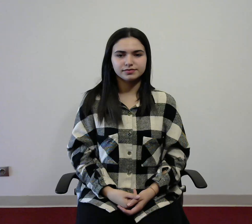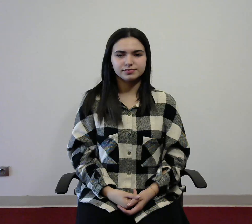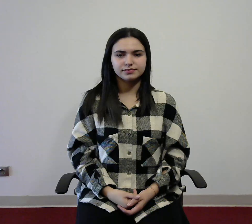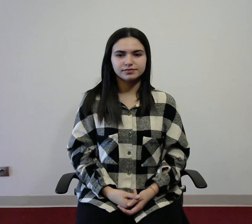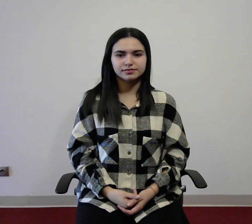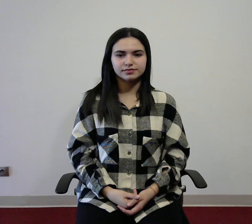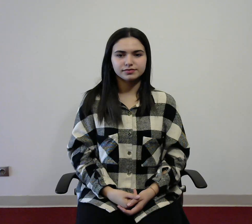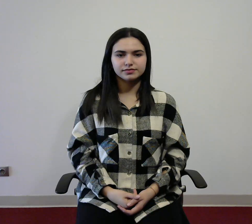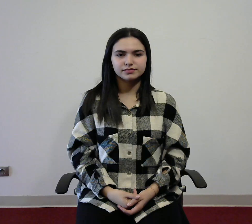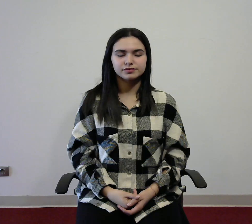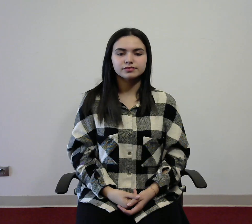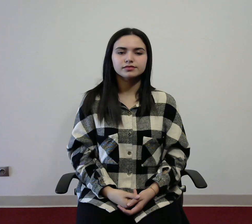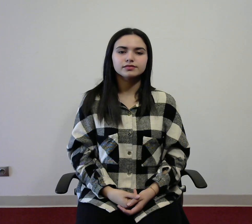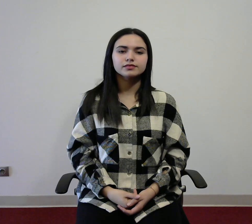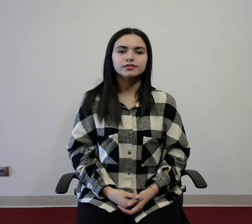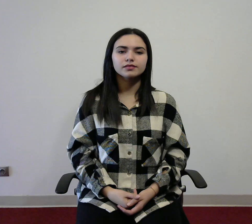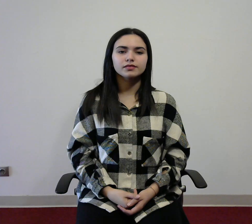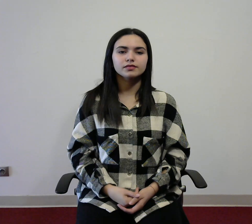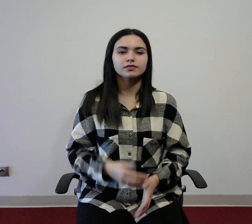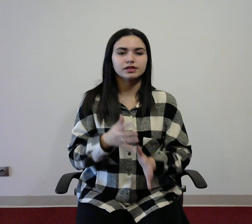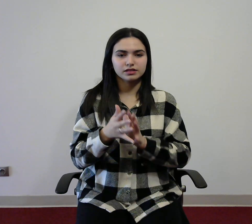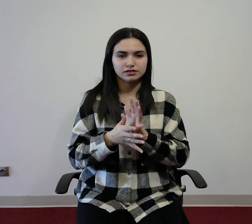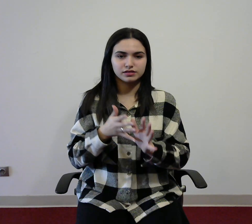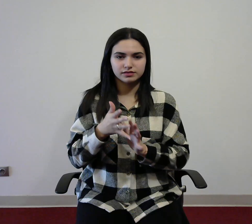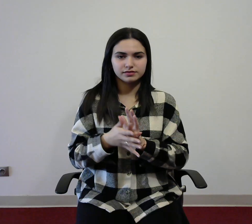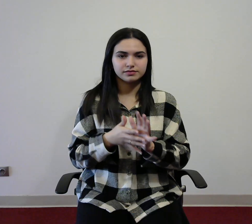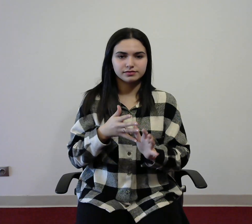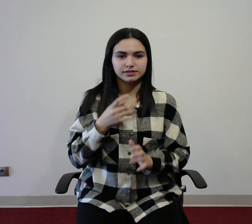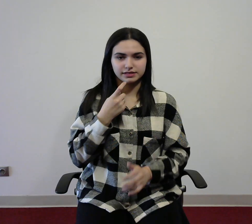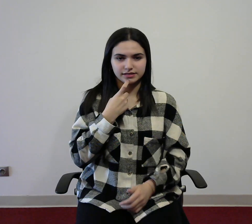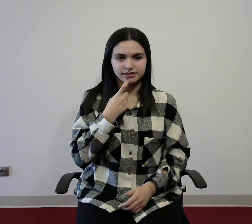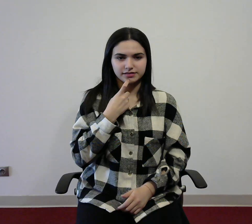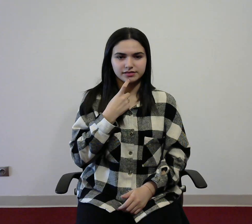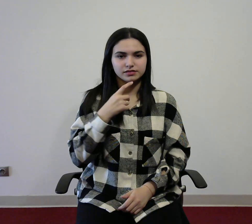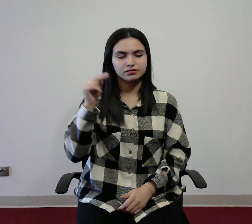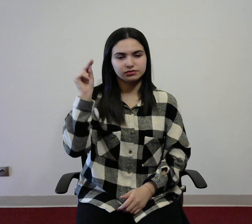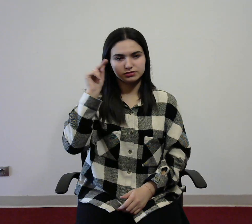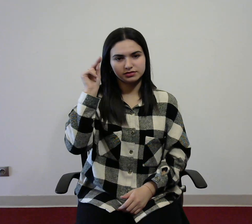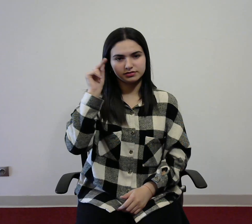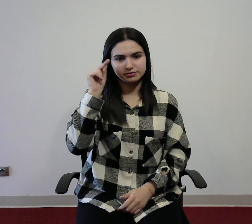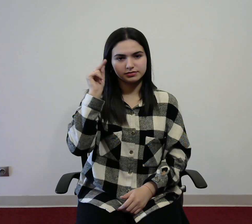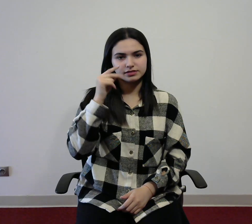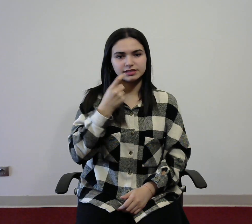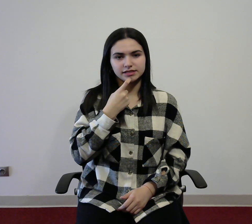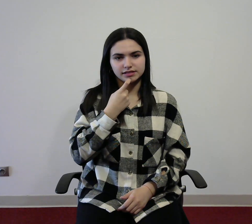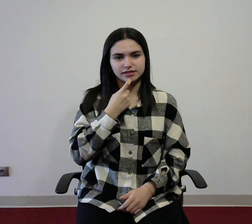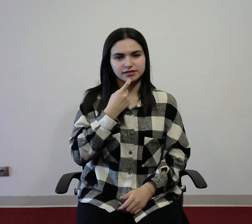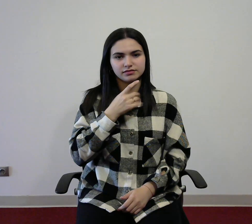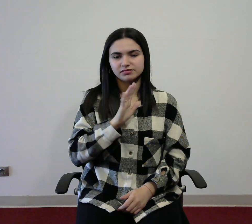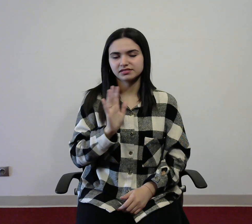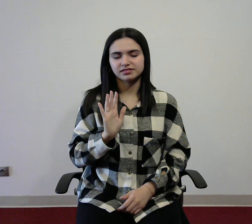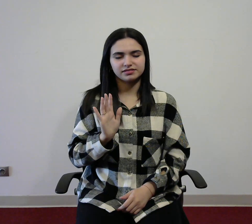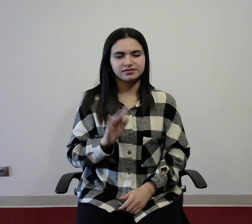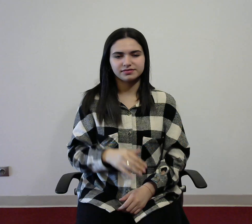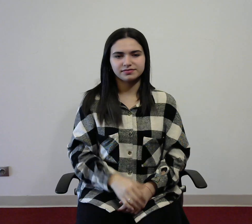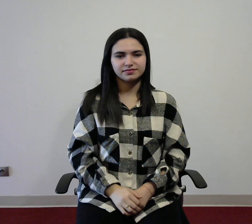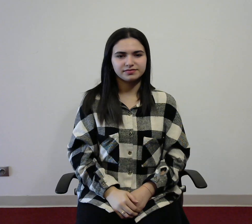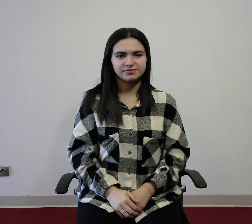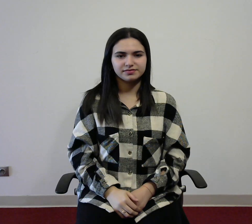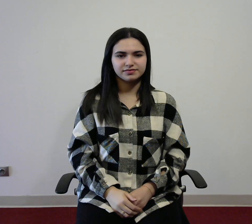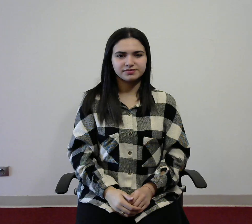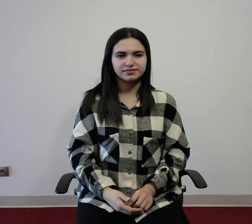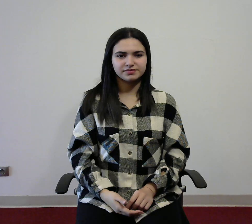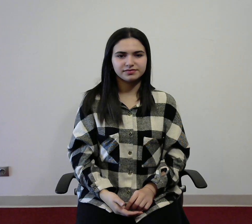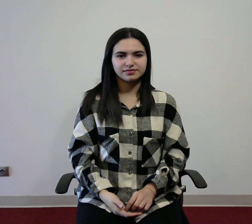İşarə dilini öyrənmək çətin deyil